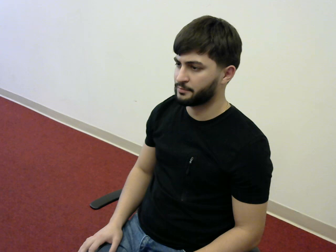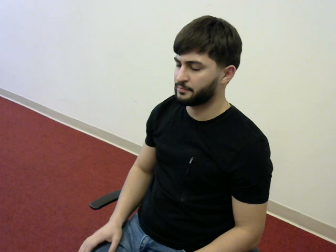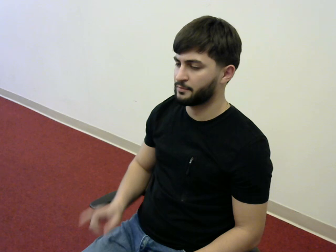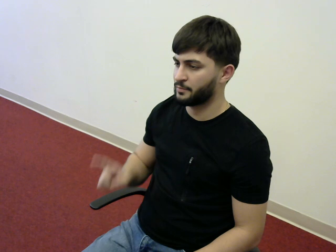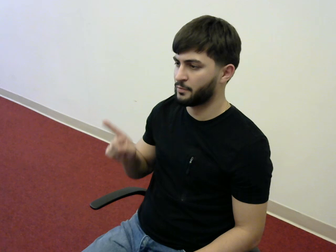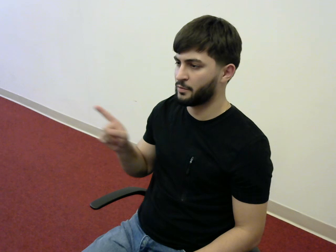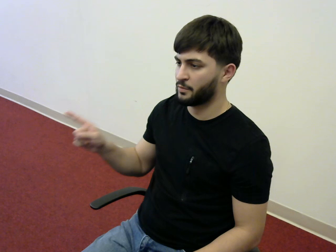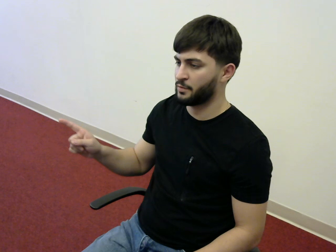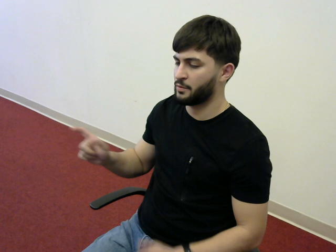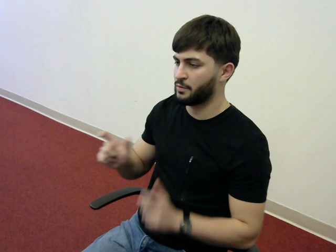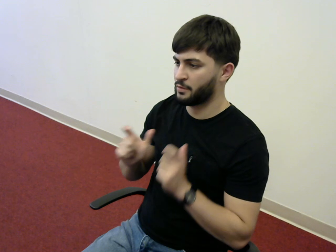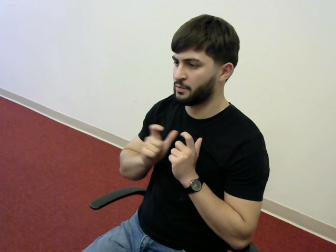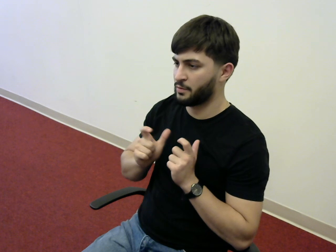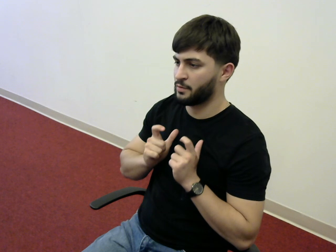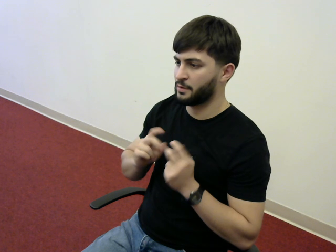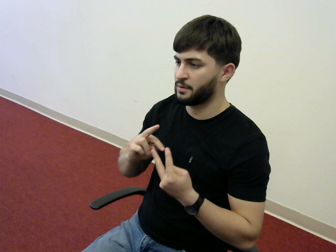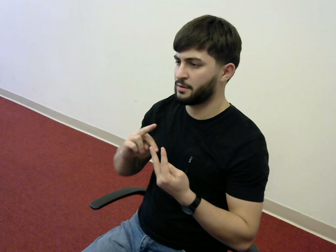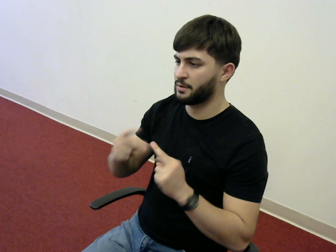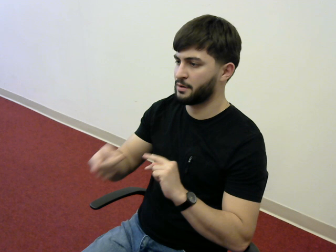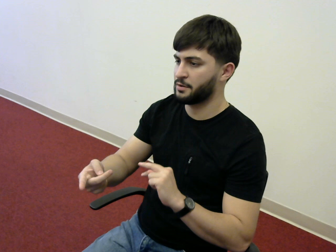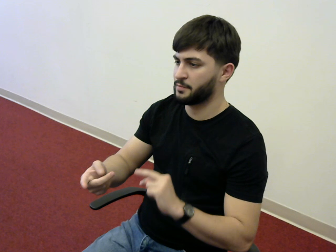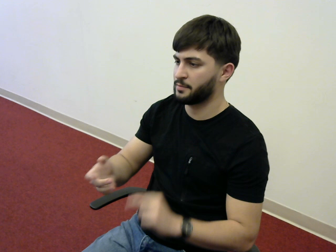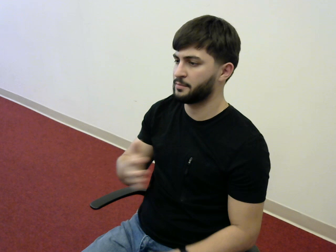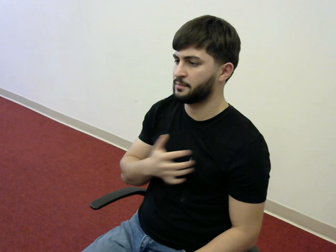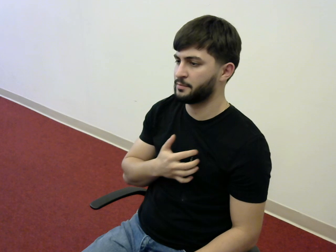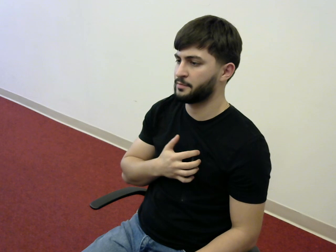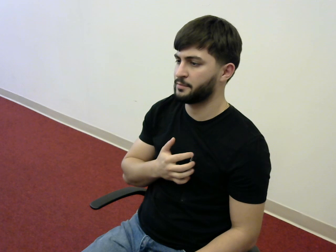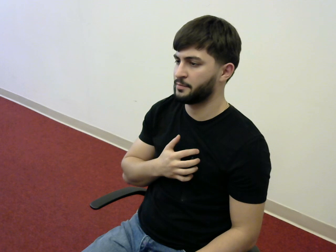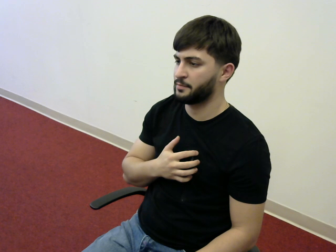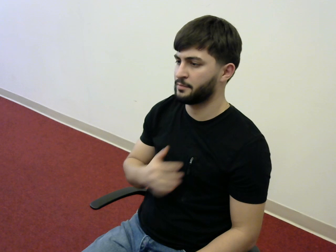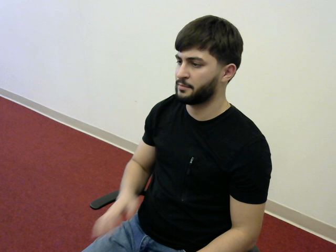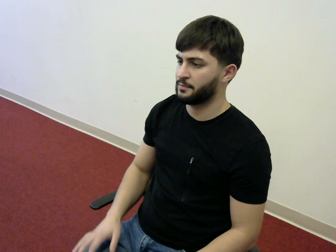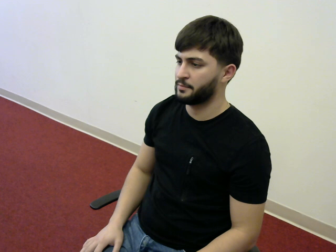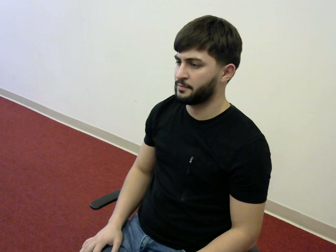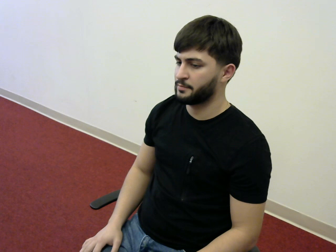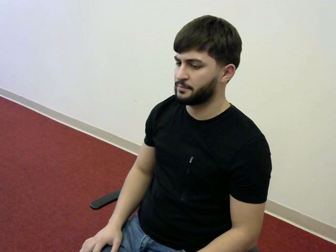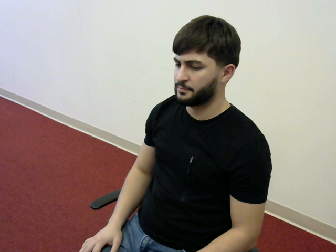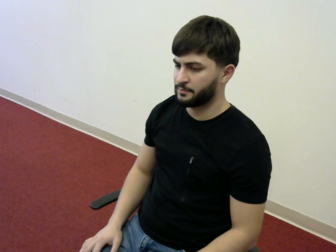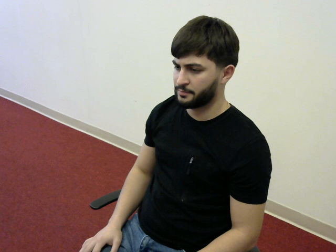O köynəyini dəyişmək istəyir